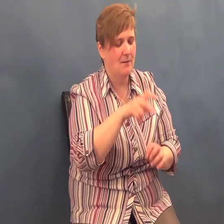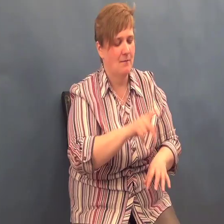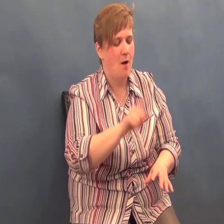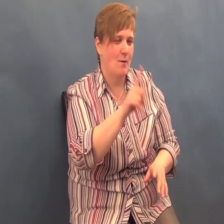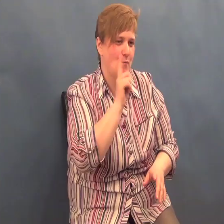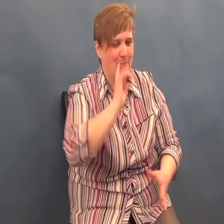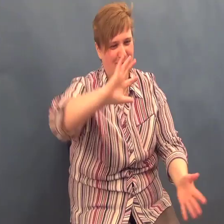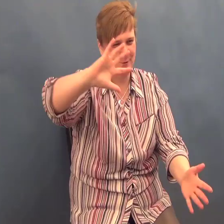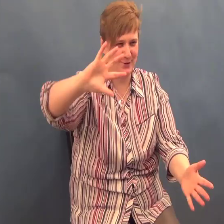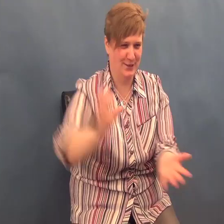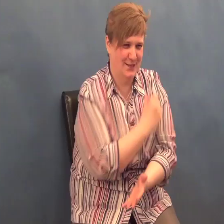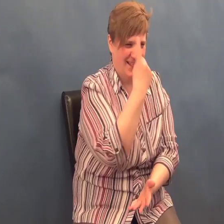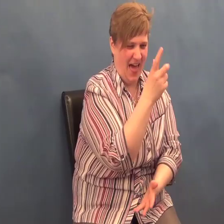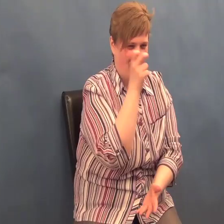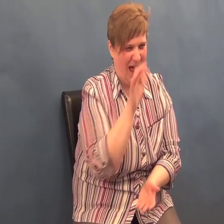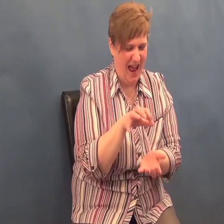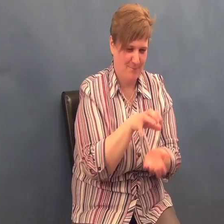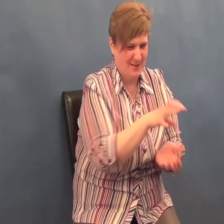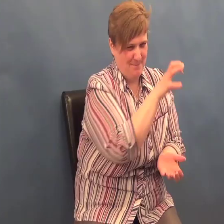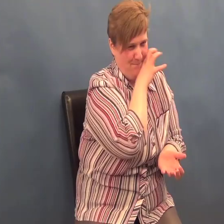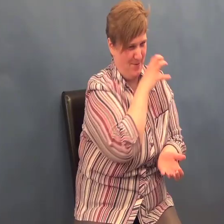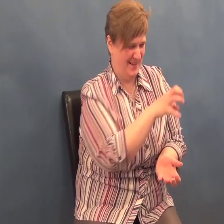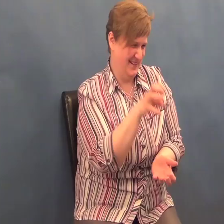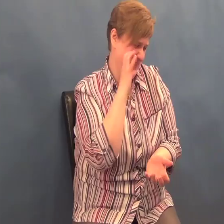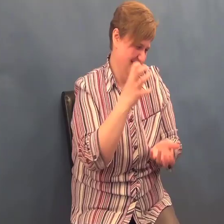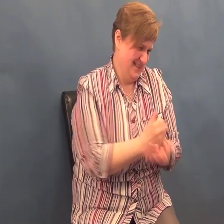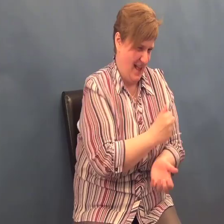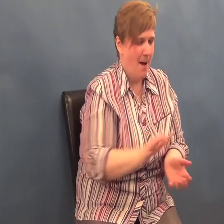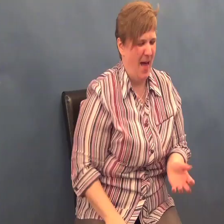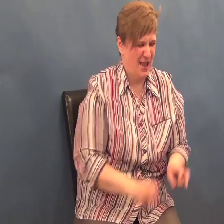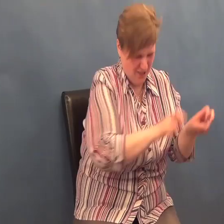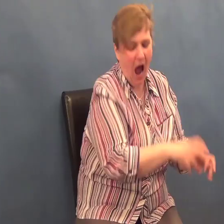A potem chłopiec zabrał jedną żabę i sobie odszedł zadowolony, pies poszedł za nim.